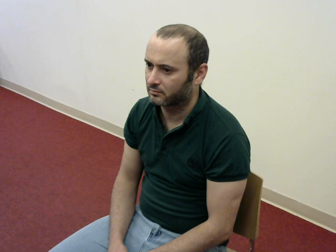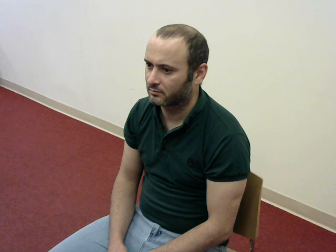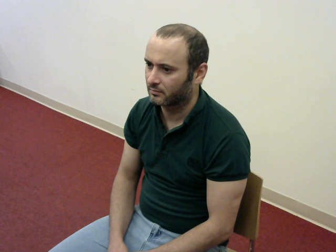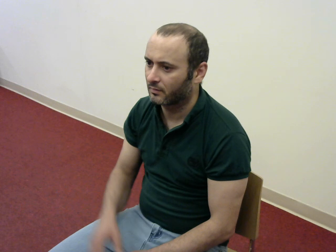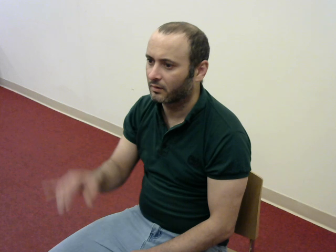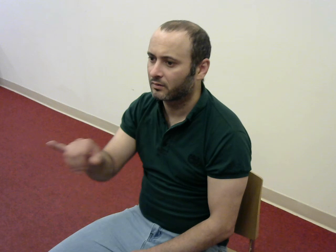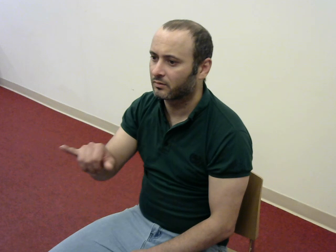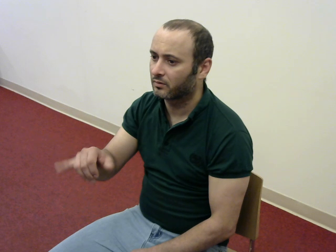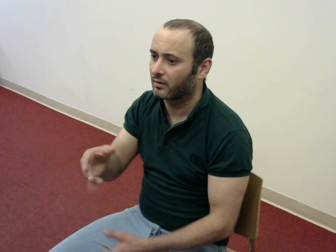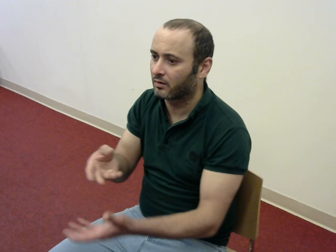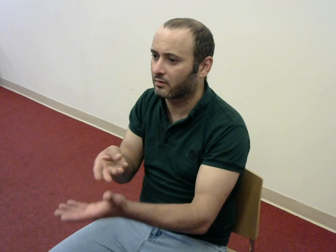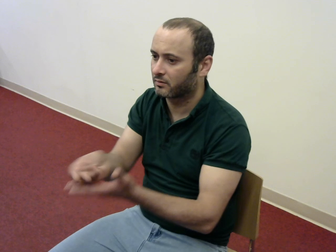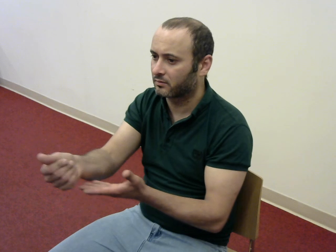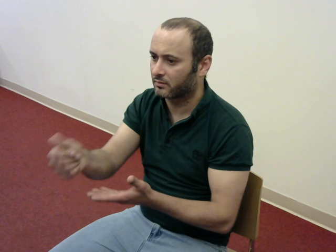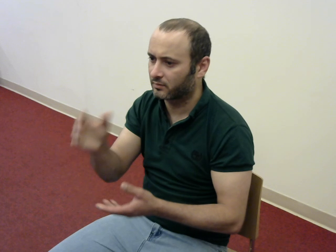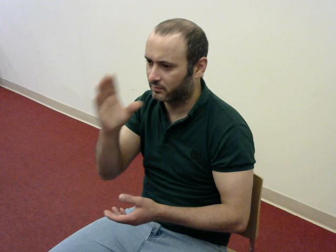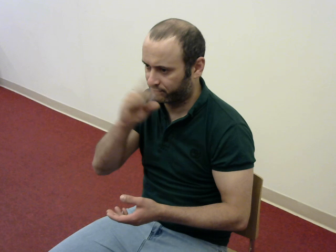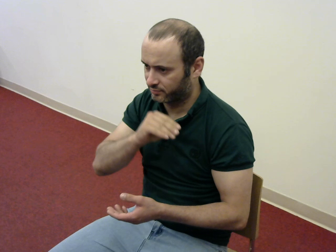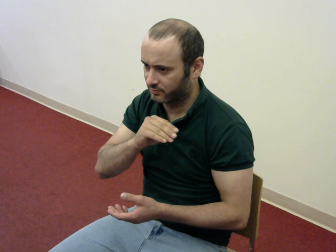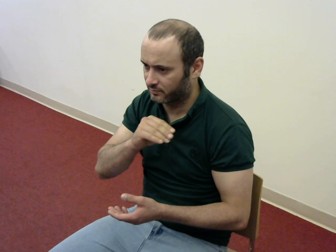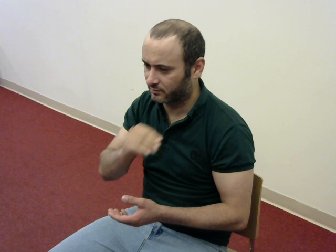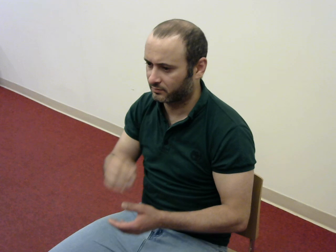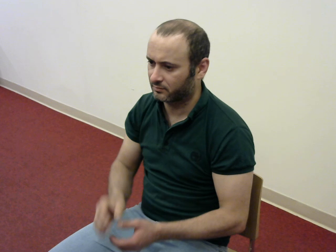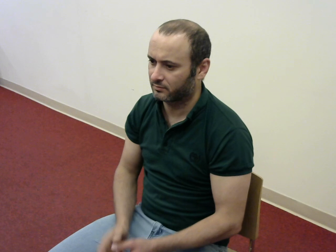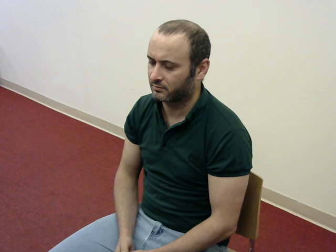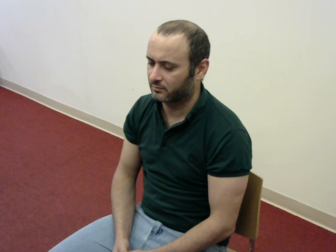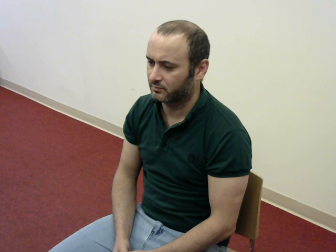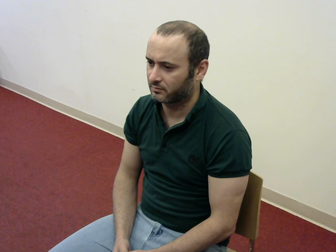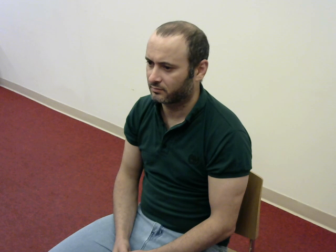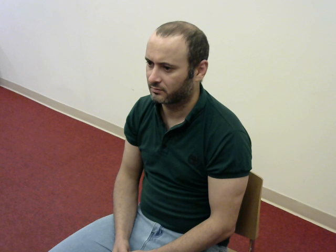Harda ödəniş edə bilərəm?